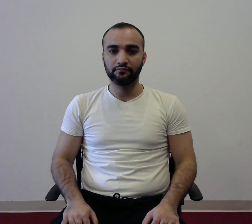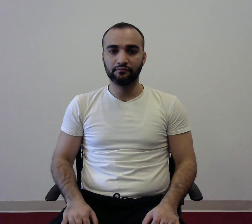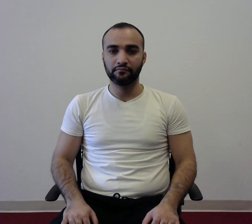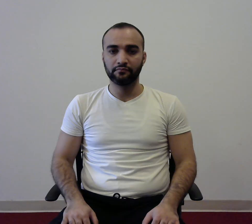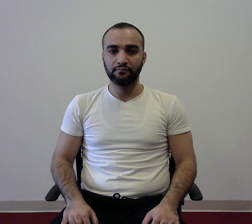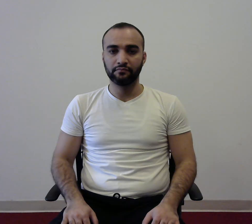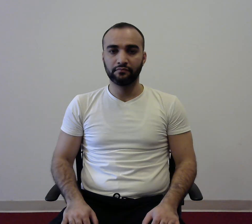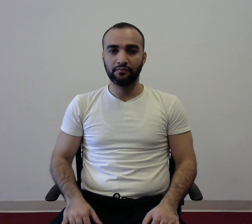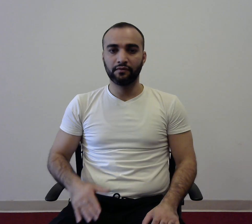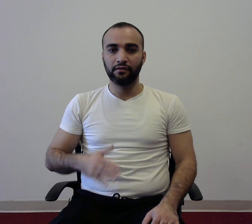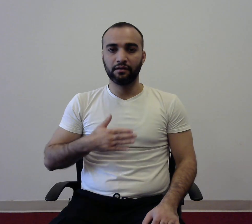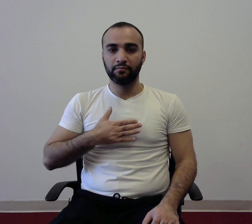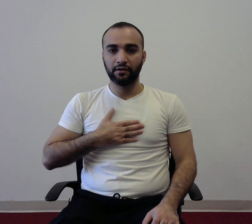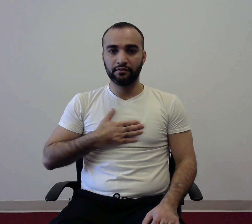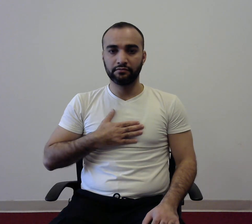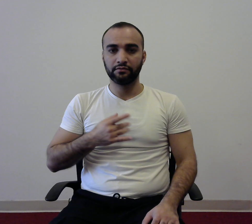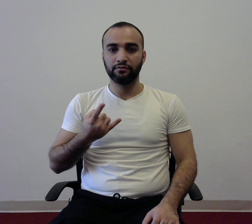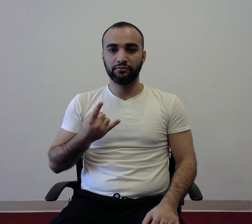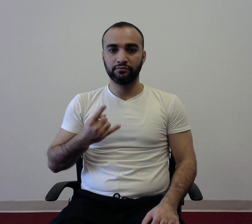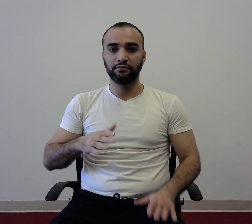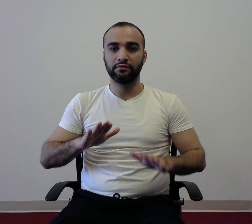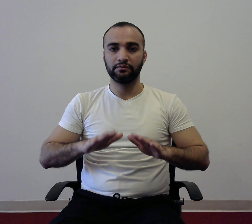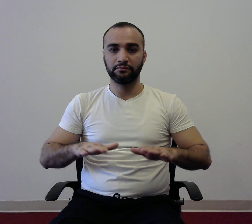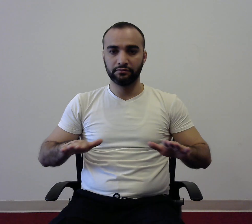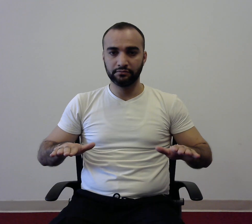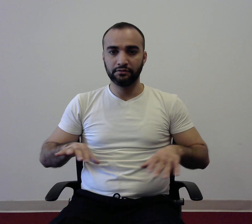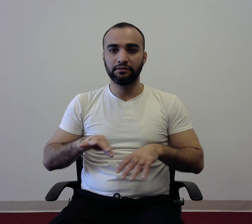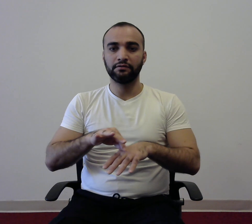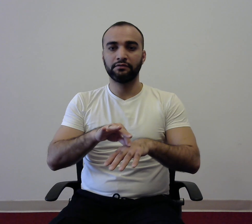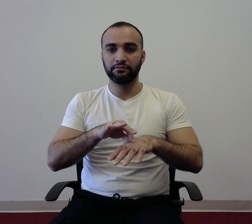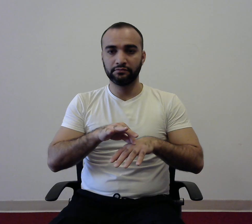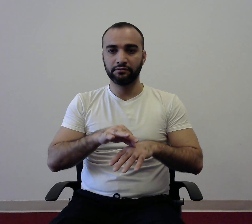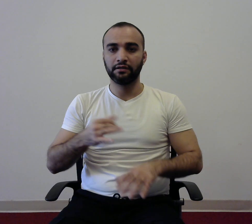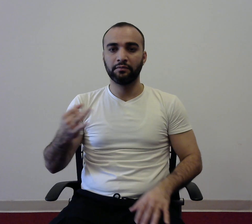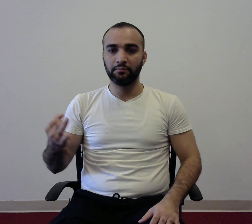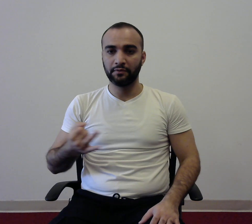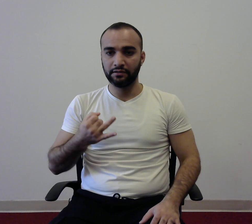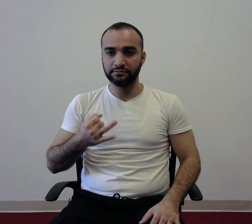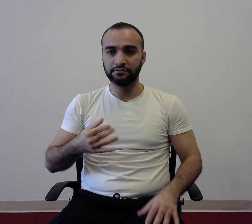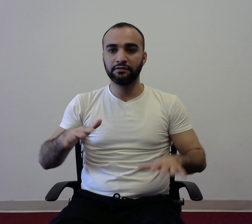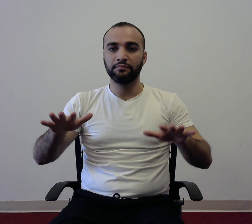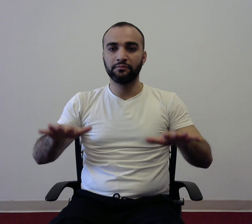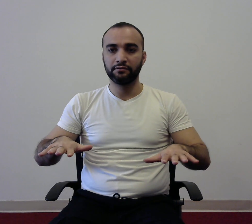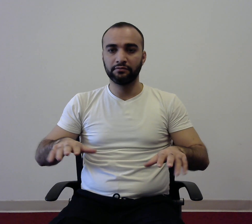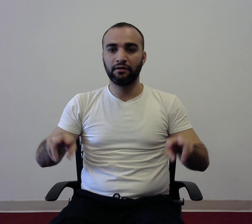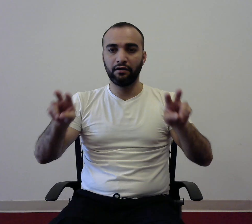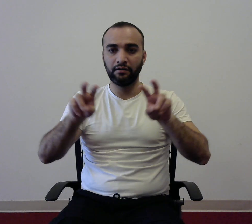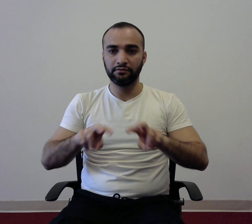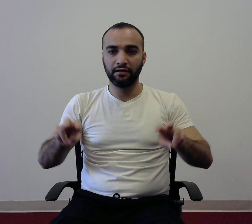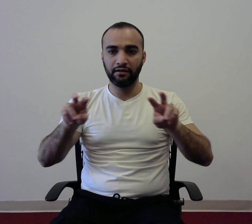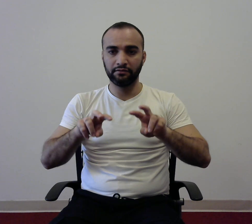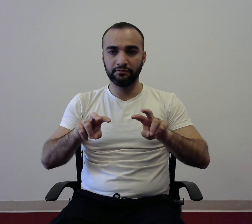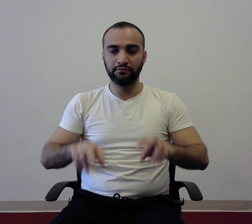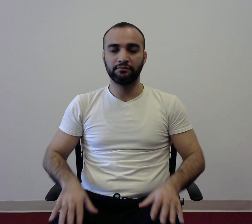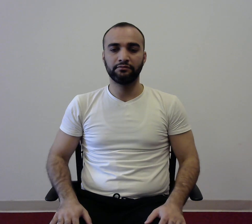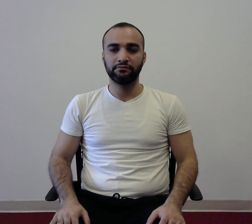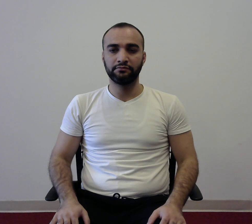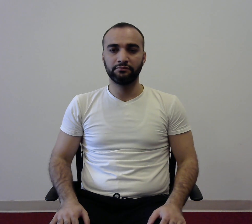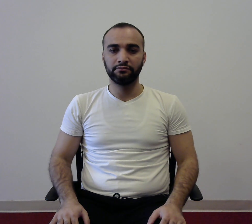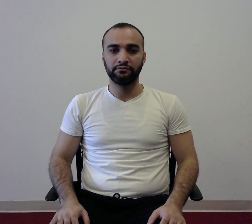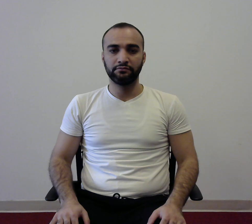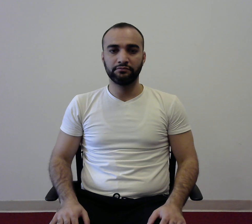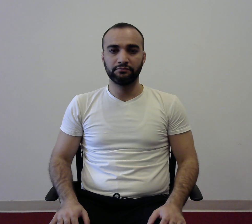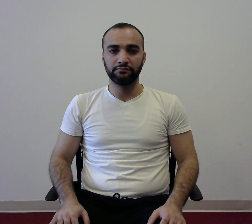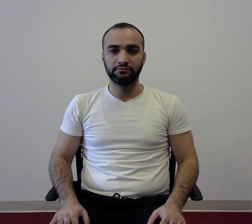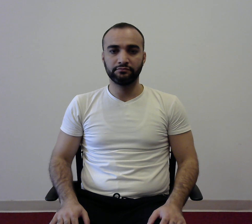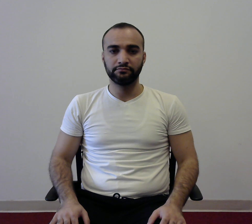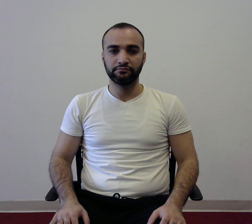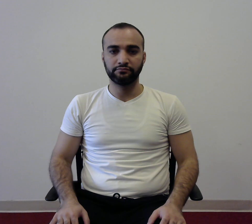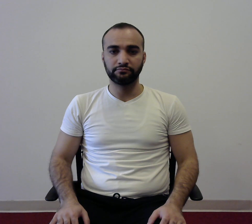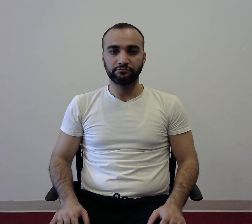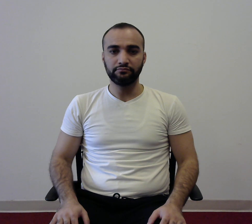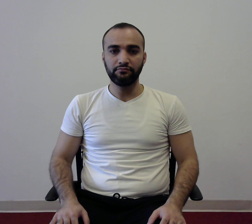Mən uşaqlarımı aparmağa maraqlı yer axtarıram